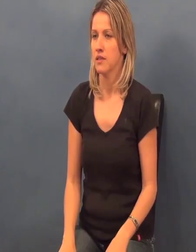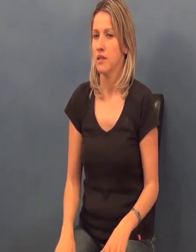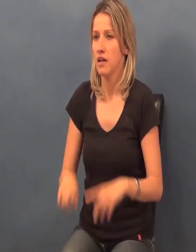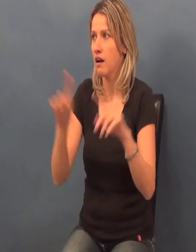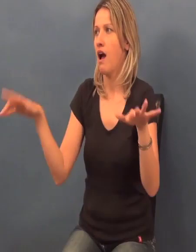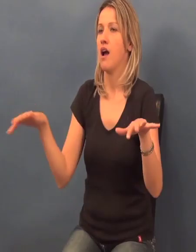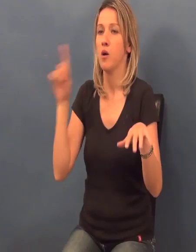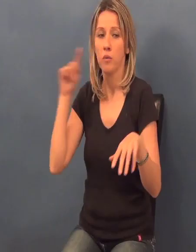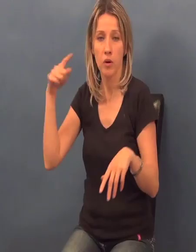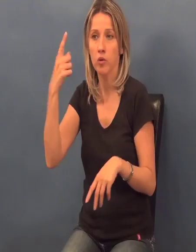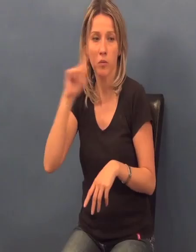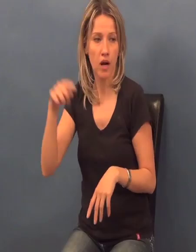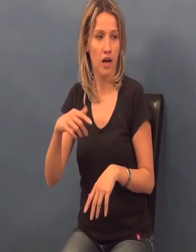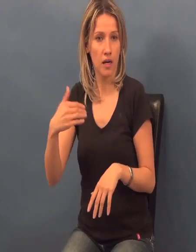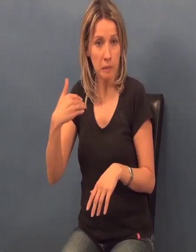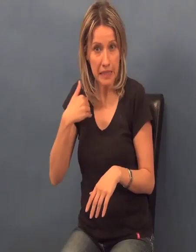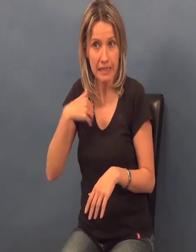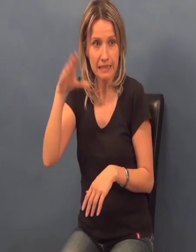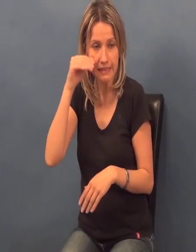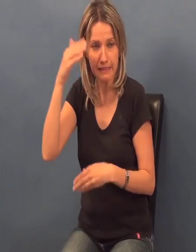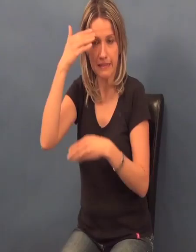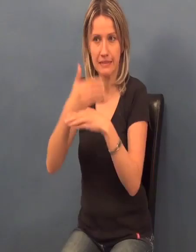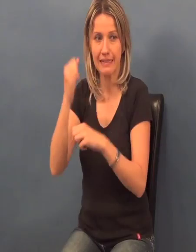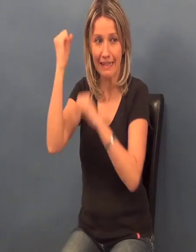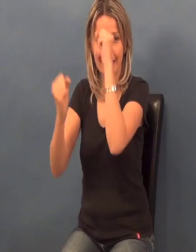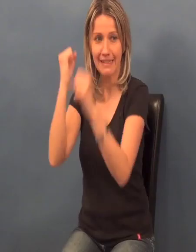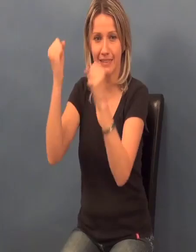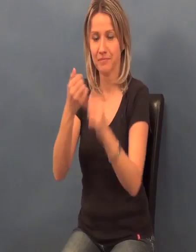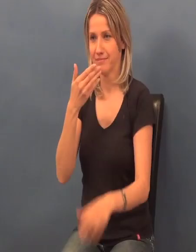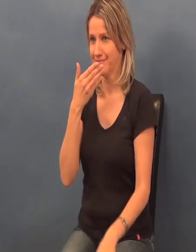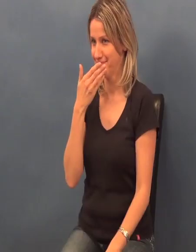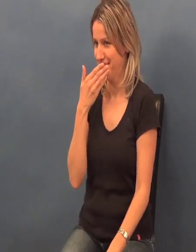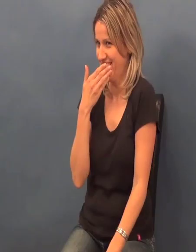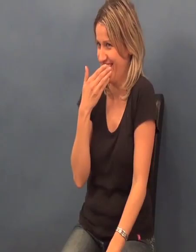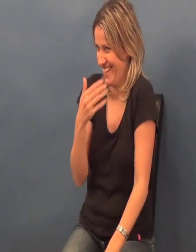Wszyscy spojrzeli na niego. Ten mężczyzna nie wiedział, o zajściu, spał wieczorem. Walili w jego drzwi, a on nie otwierał. Nie wiedział co powiedzieć.